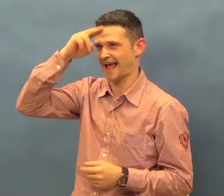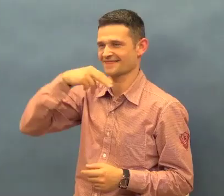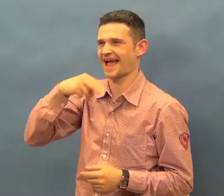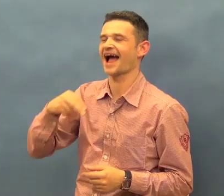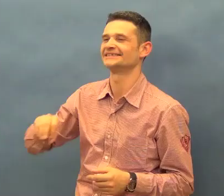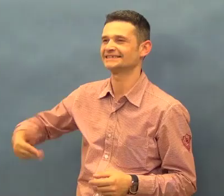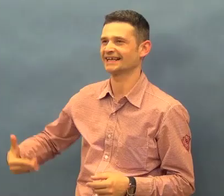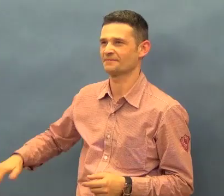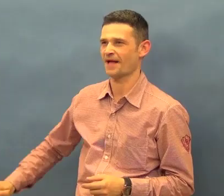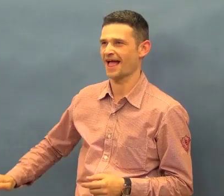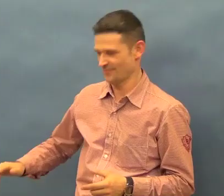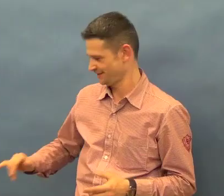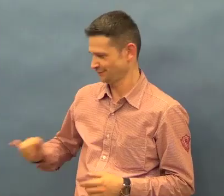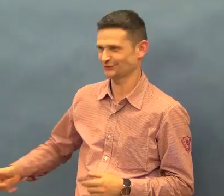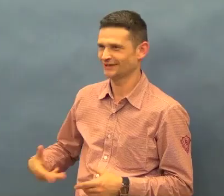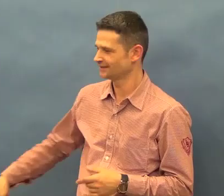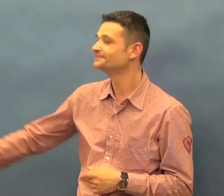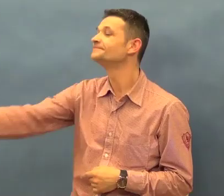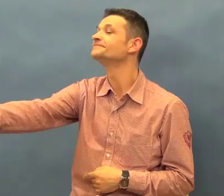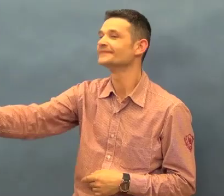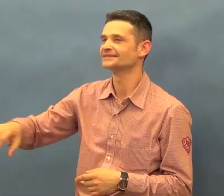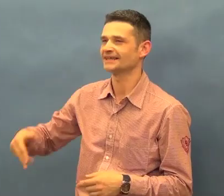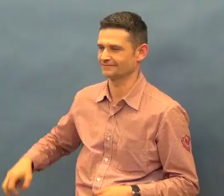Tata i mały syn, tata pozwala synowi pójść dalej we wskazane miejsce.